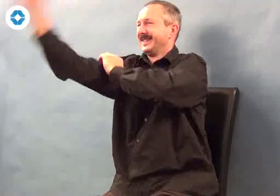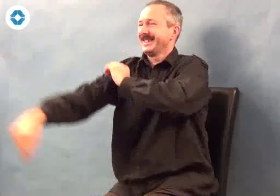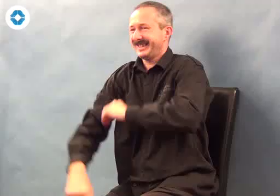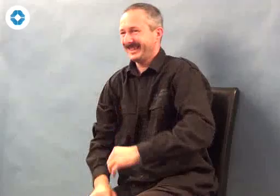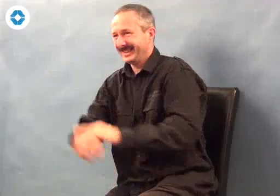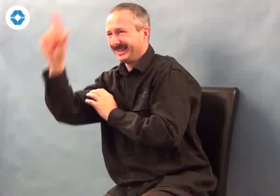Uciekają.